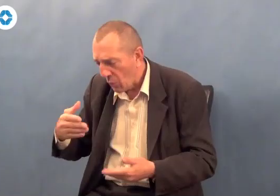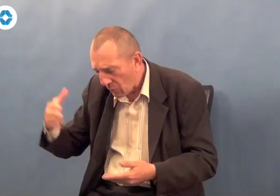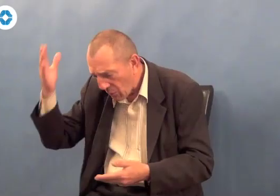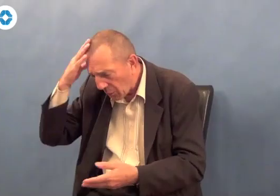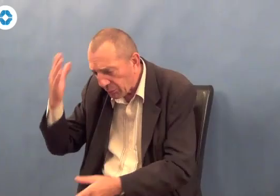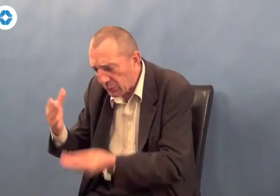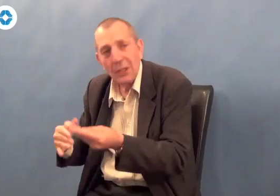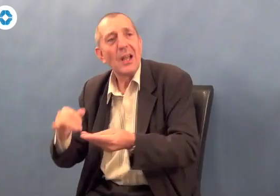Podnosi ją i krzyczy w stronę oddalającego się chłopca z rowerem.